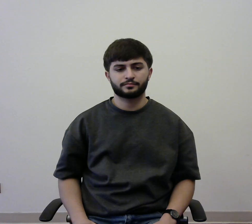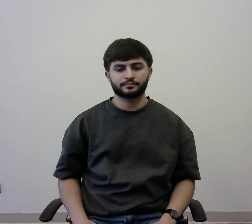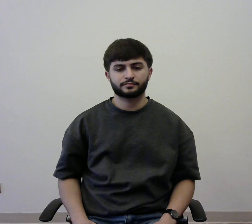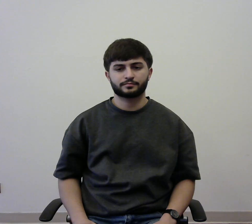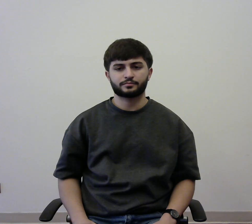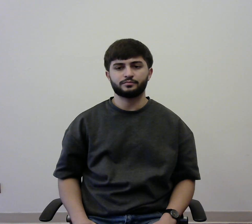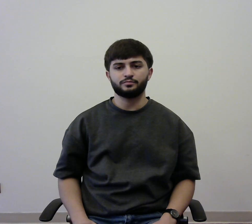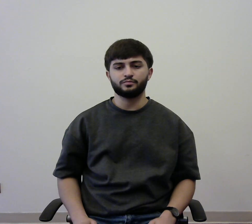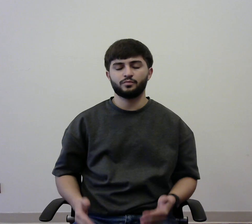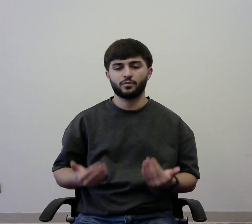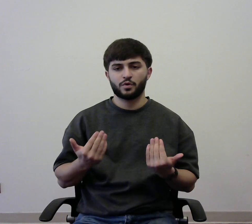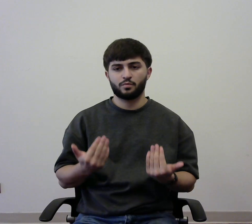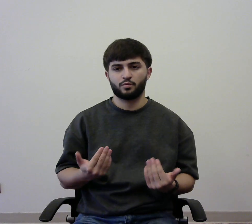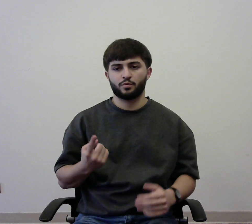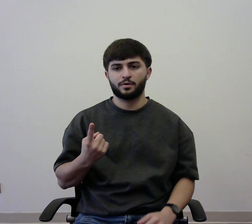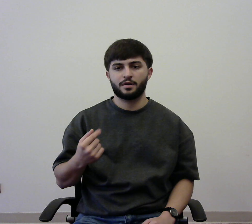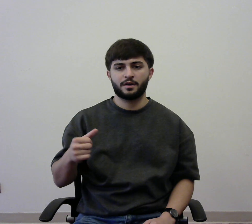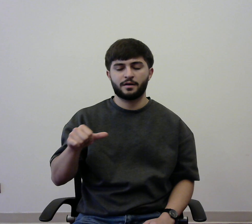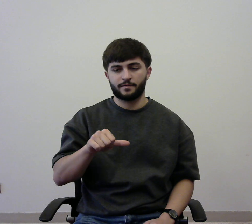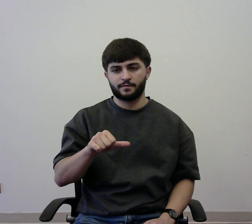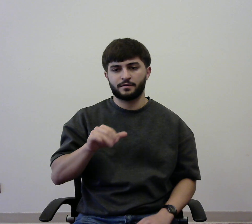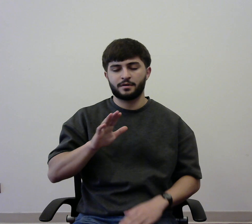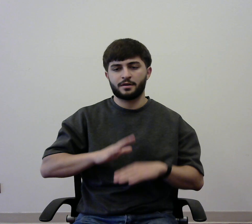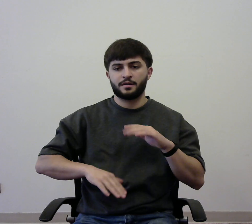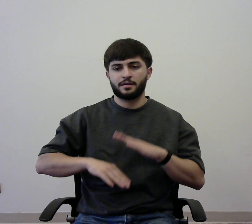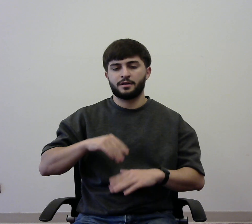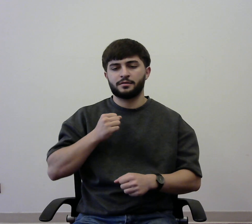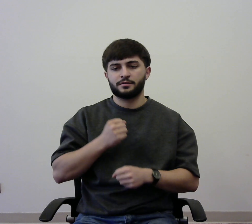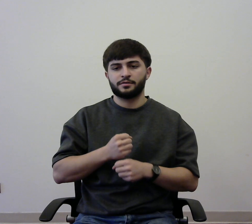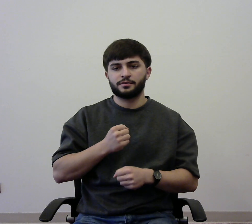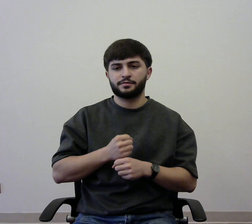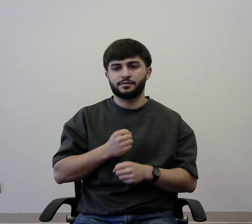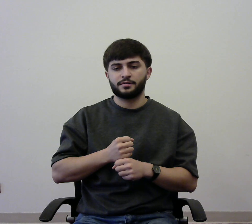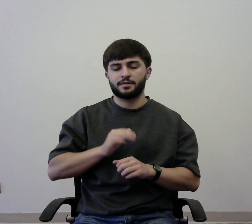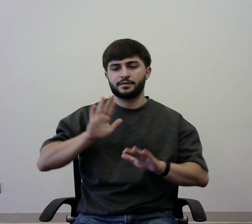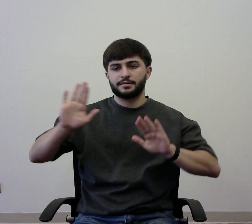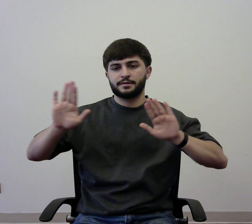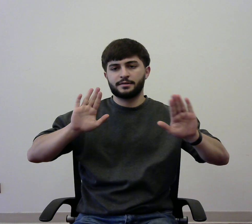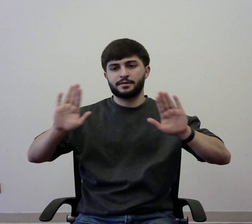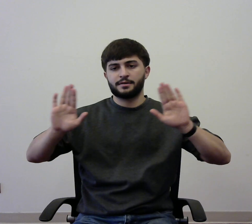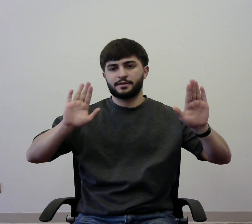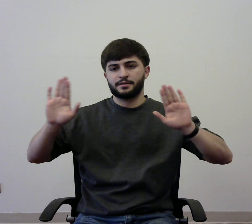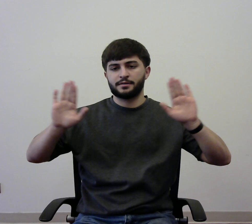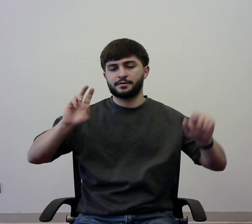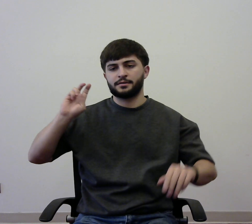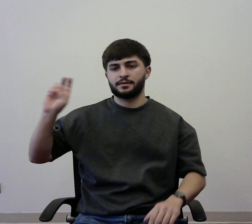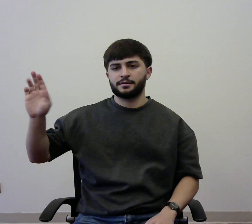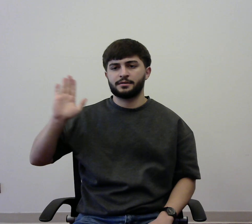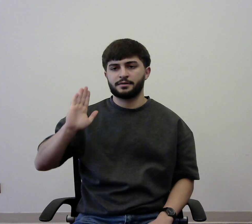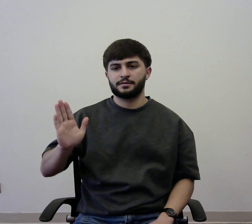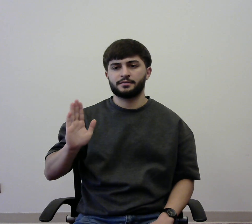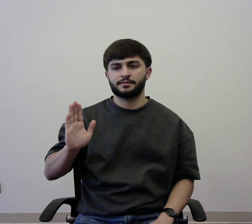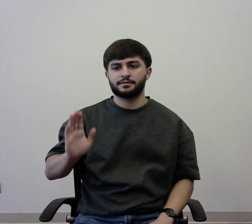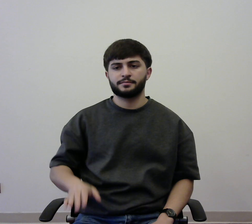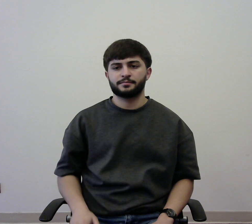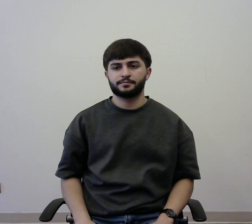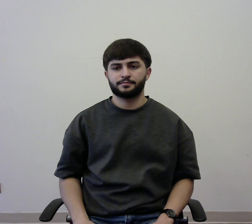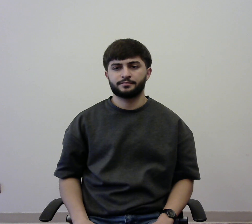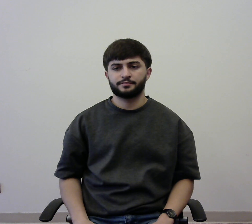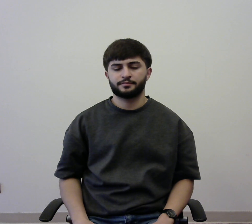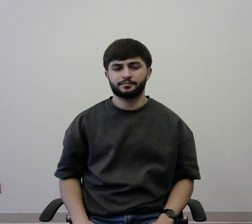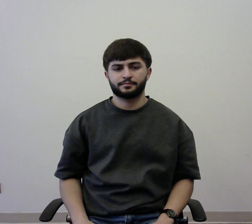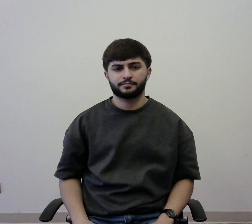Bu həftə əl işləri sərgisinə gedəcəm